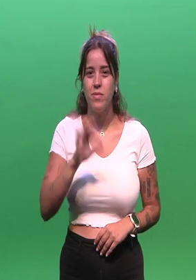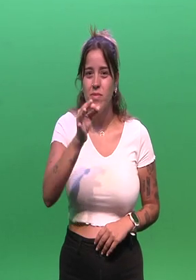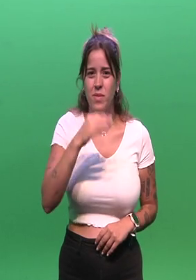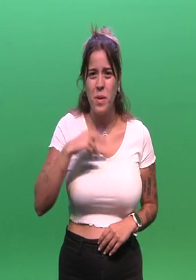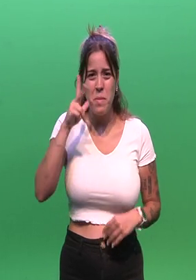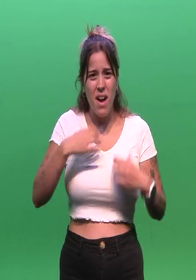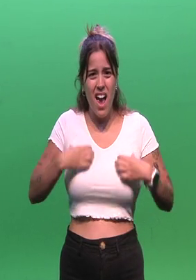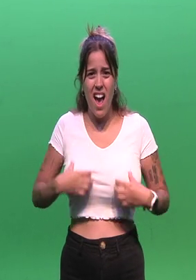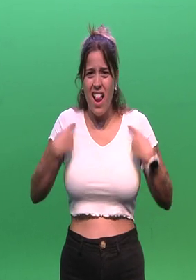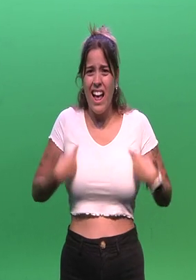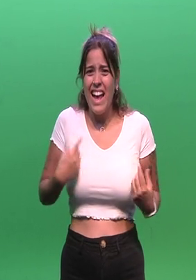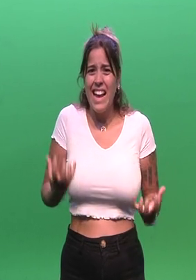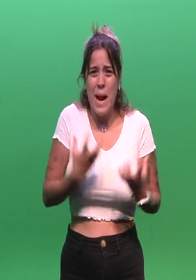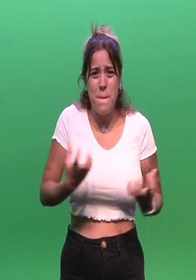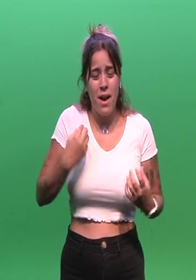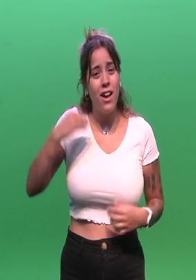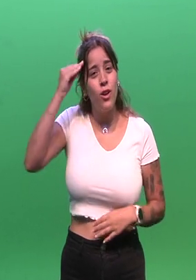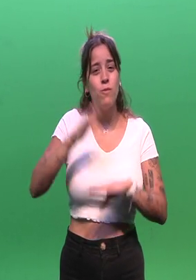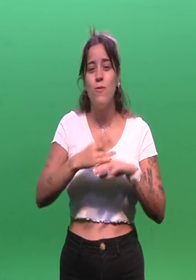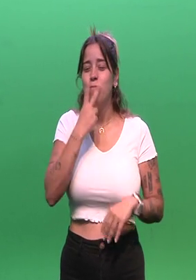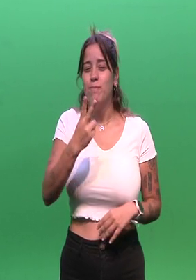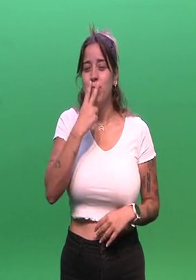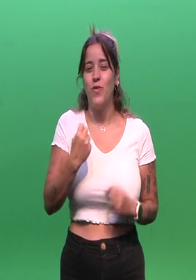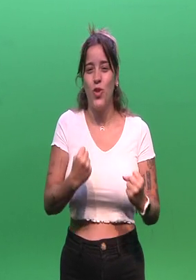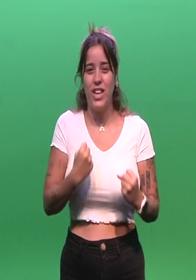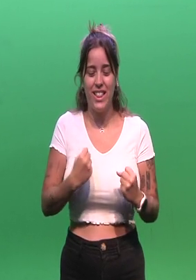Sí, em fan mal els pulmons, sento que em cremen, crec que és perquè fumo tabac molt fort.